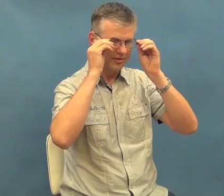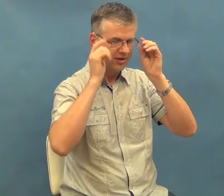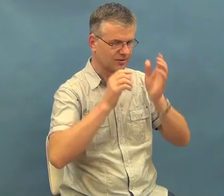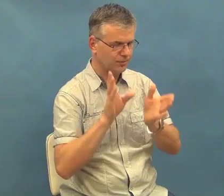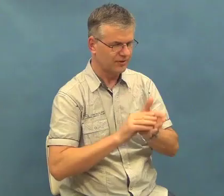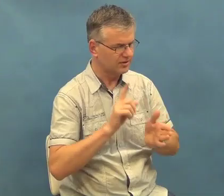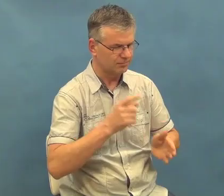Jeszcze raz powtórzyć.